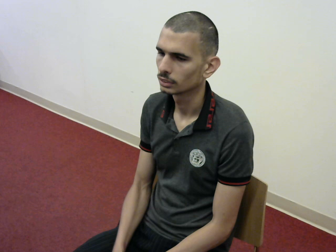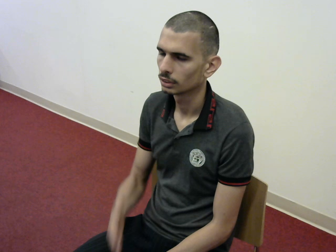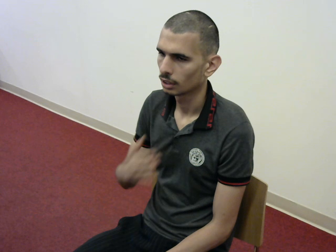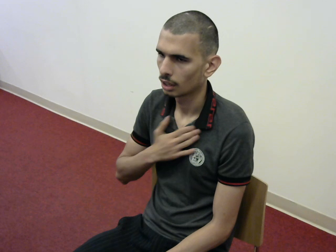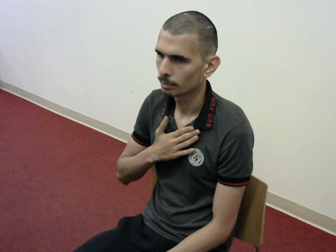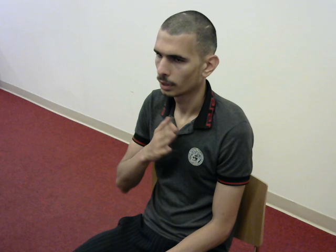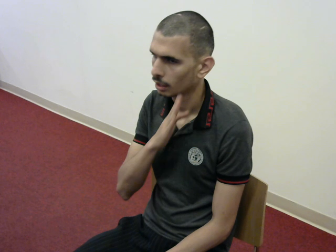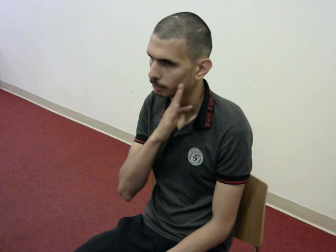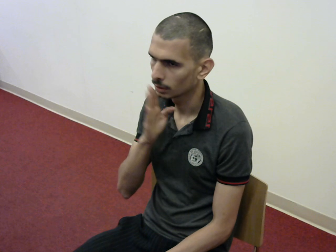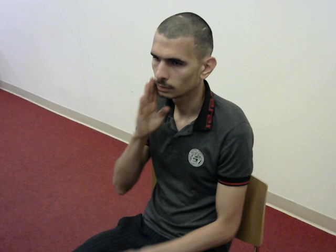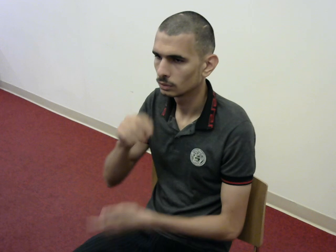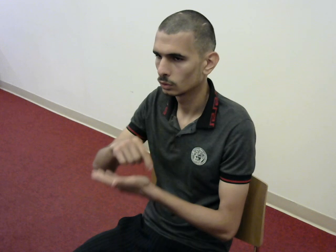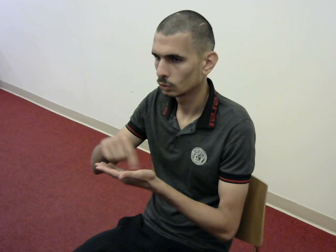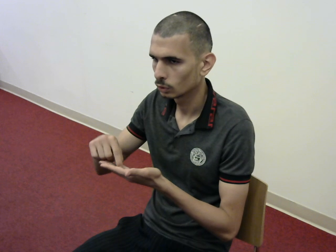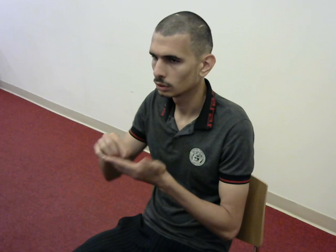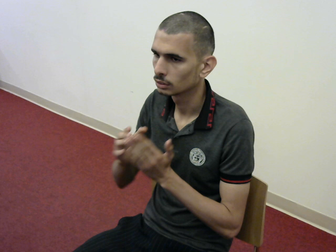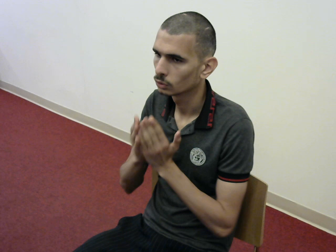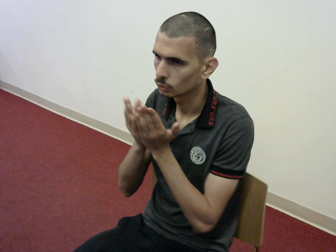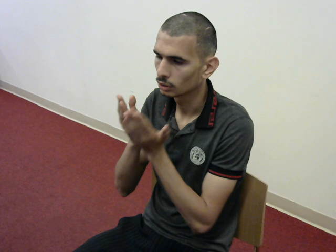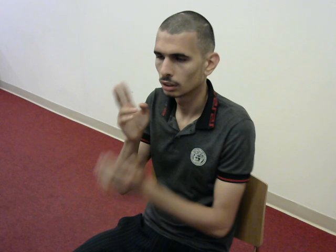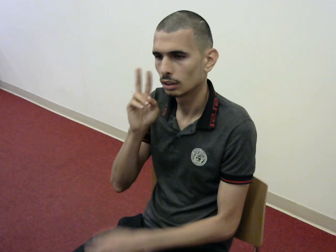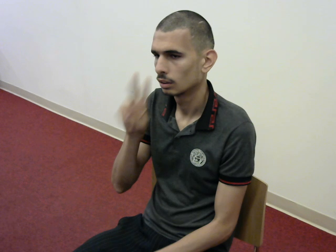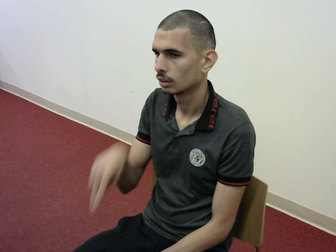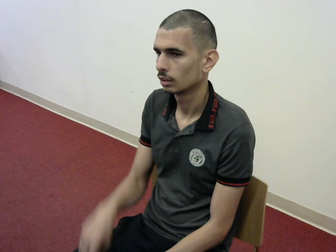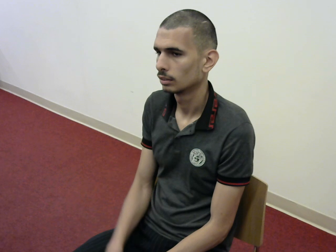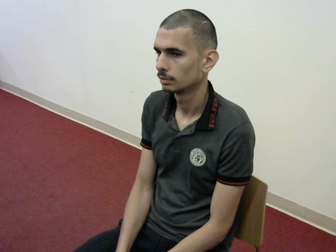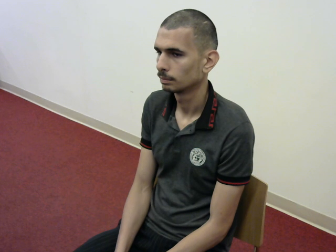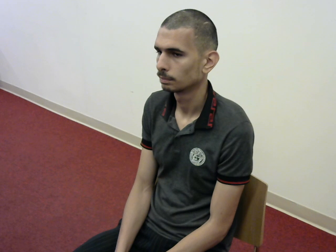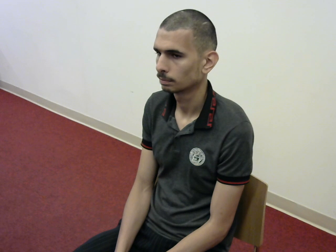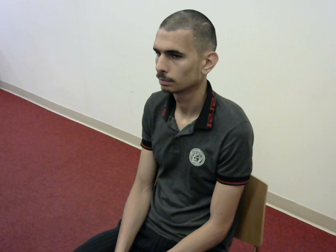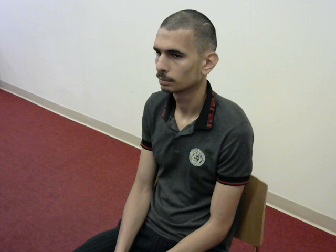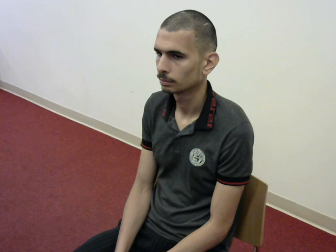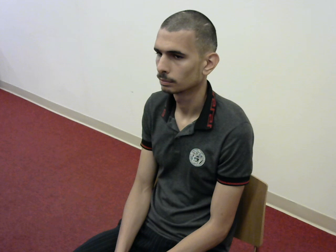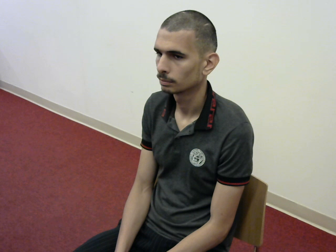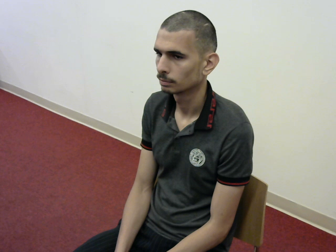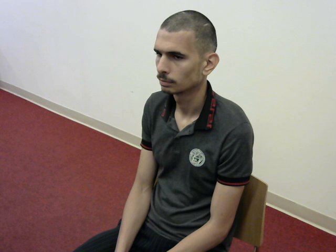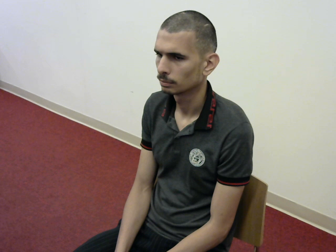Mənim anam yazıb-oxuya bilmir